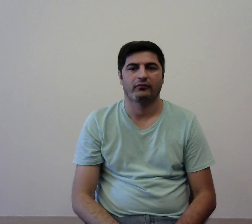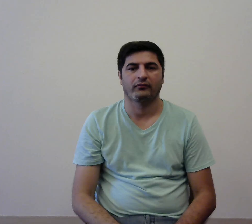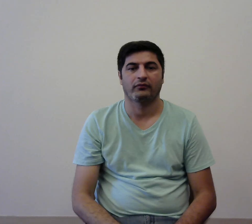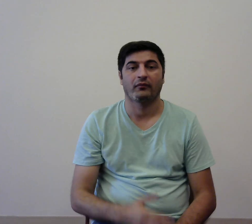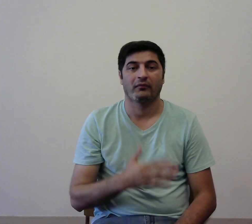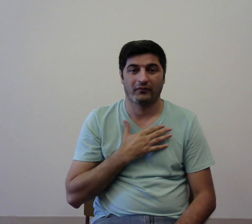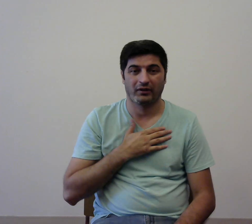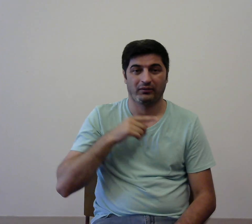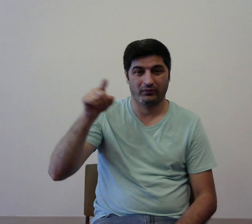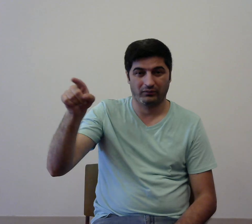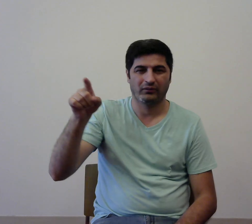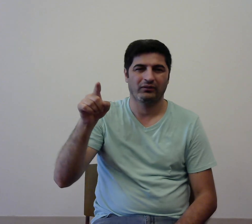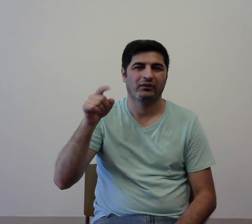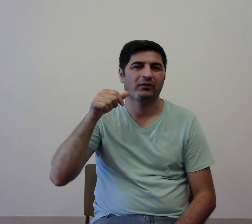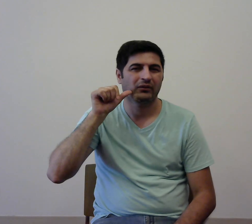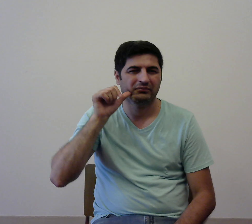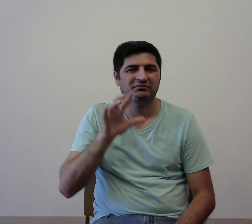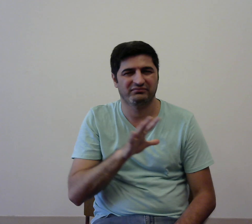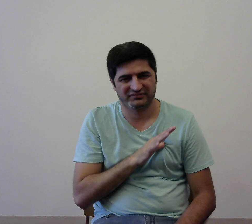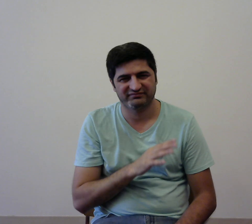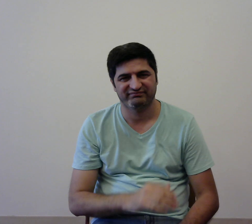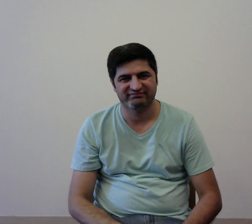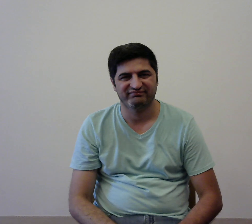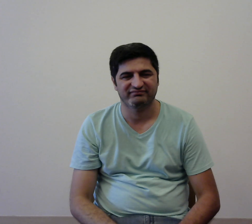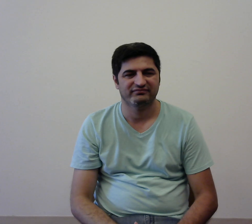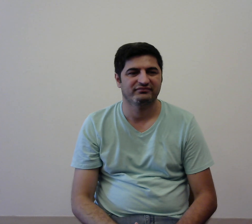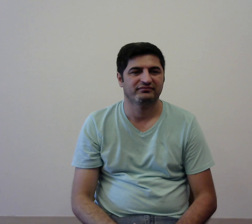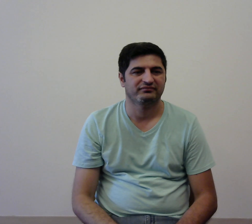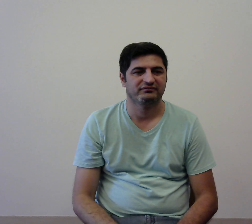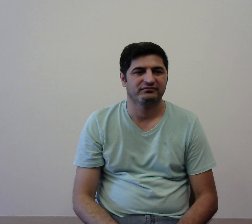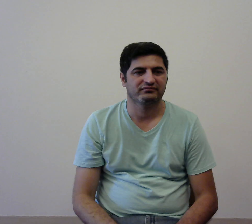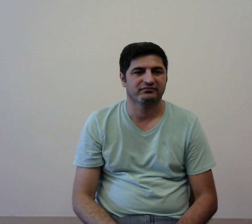Mən orda dünən olmuşam